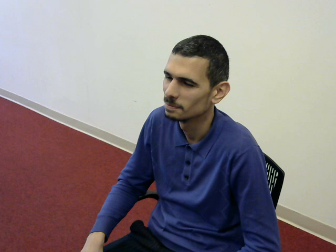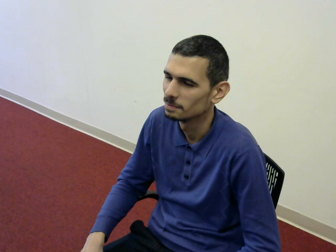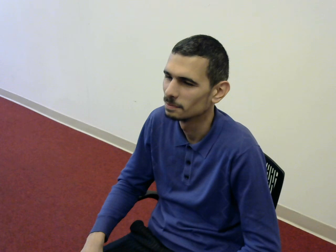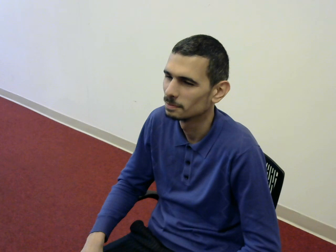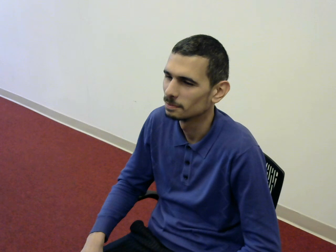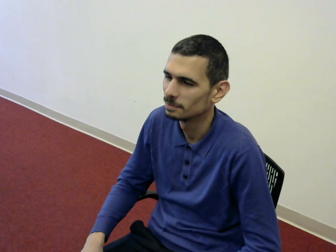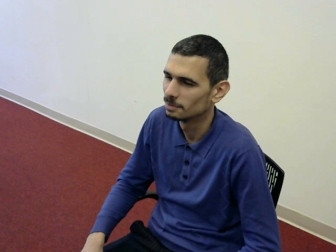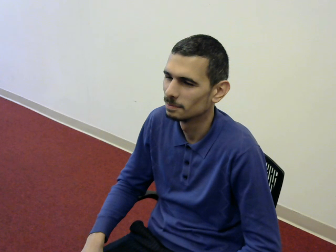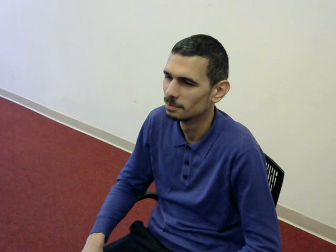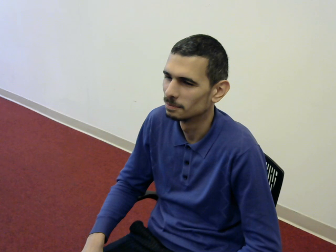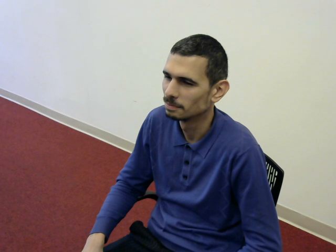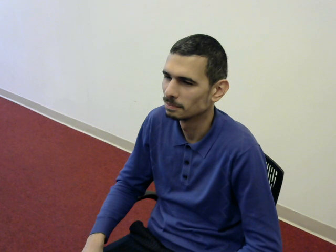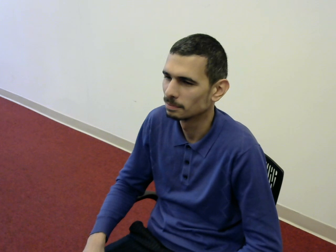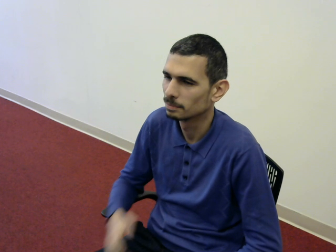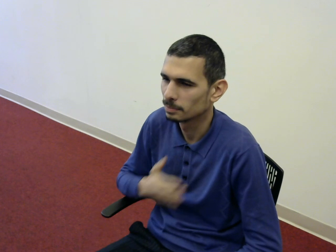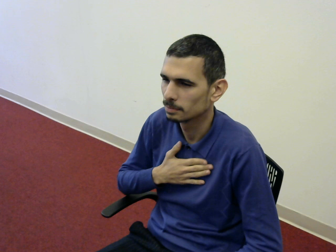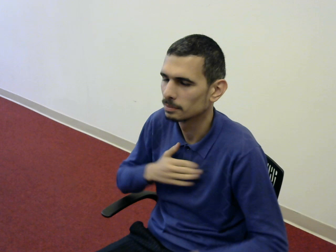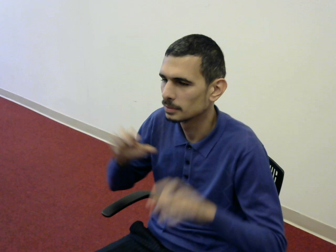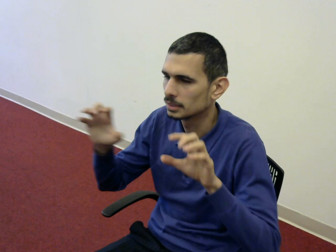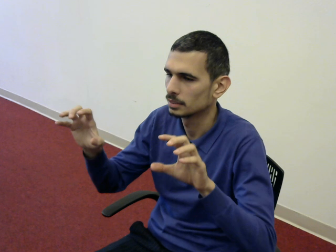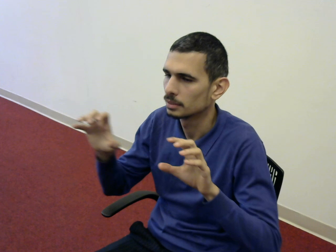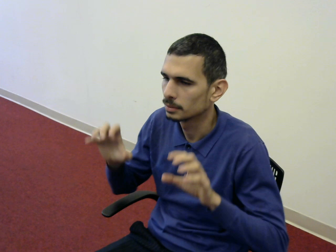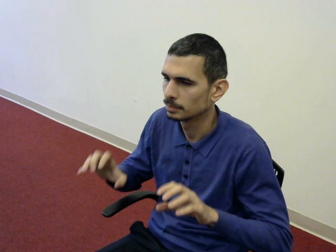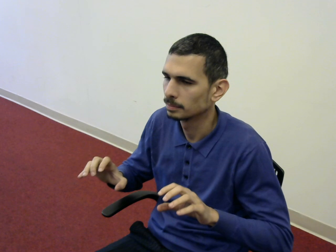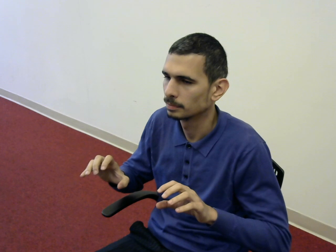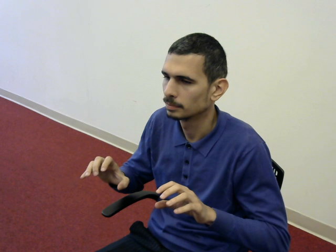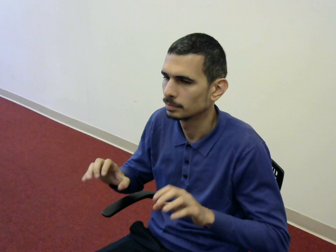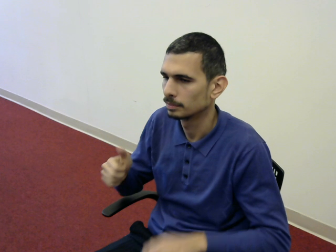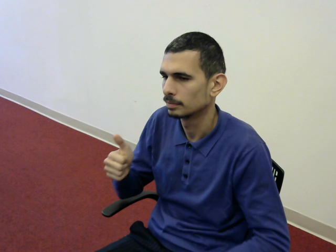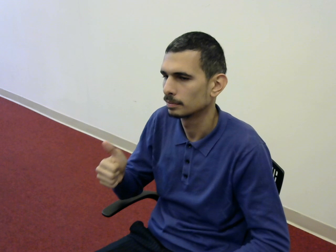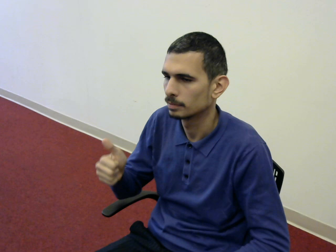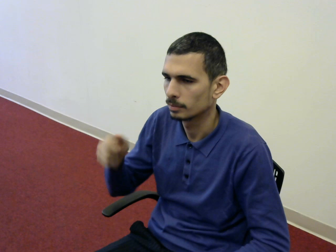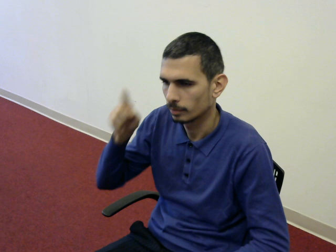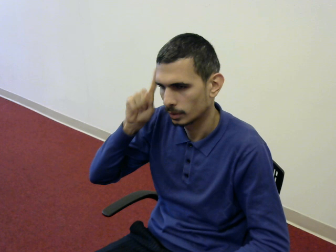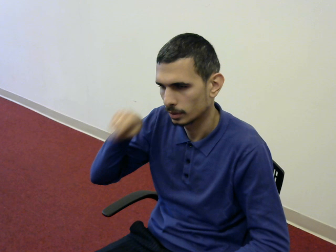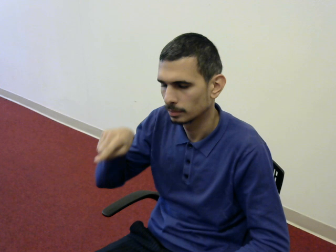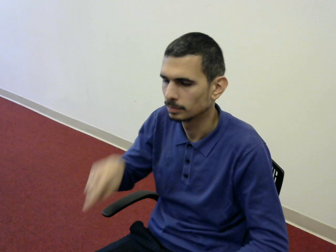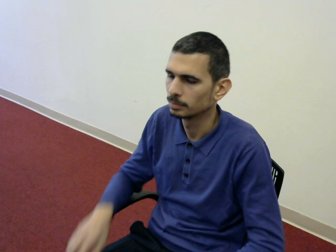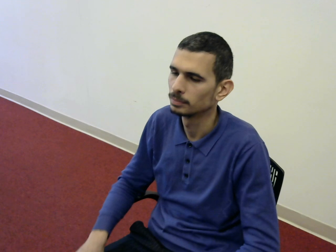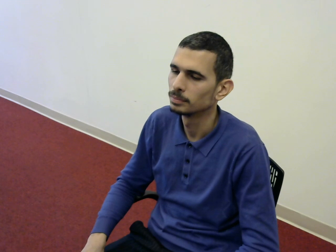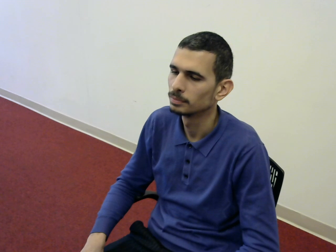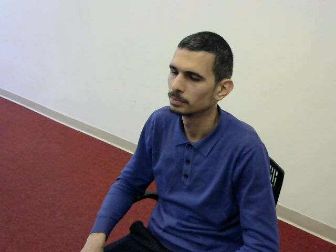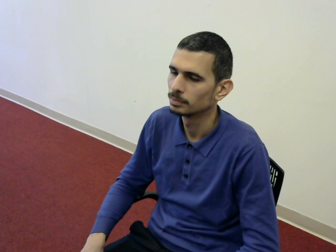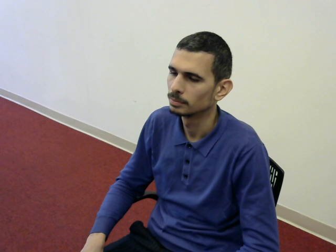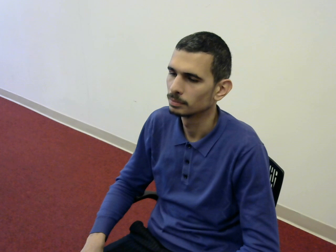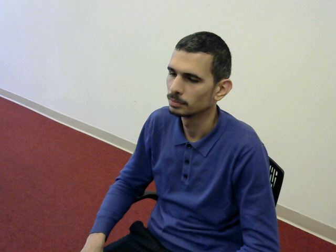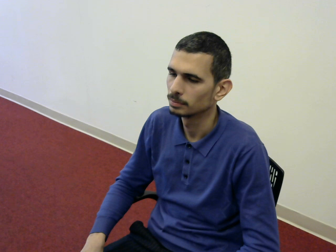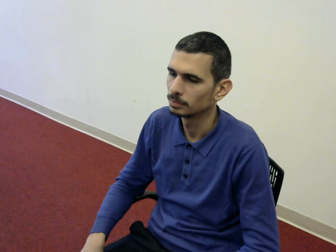Mən qanunvericiliyi yaxşı bilirəm